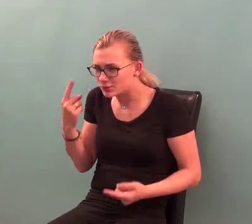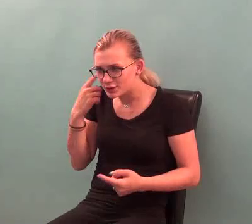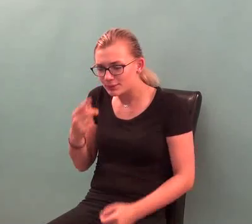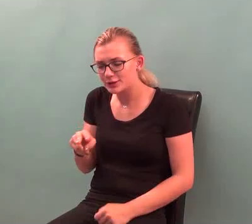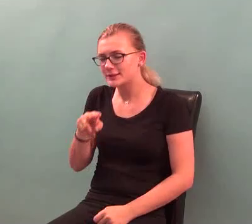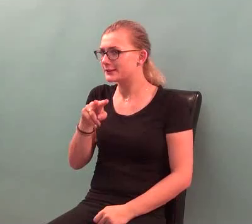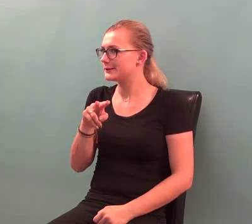Patrzą na niego i kręcą głową z niedowierzaniem.